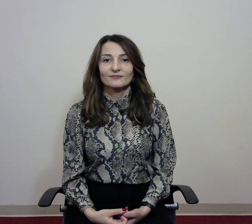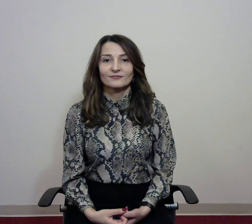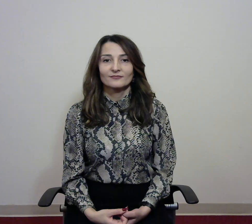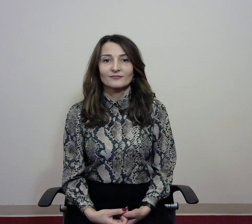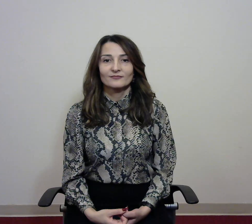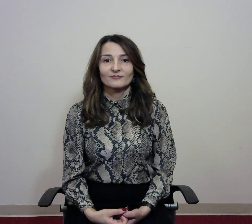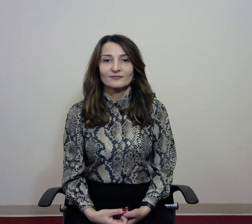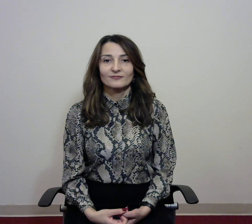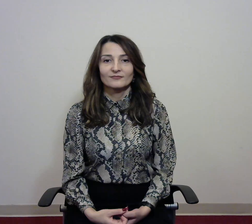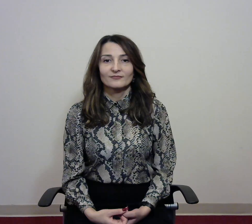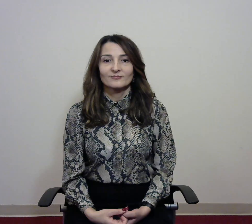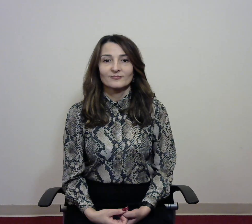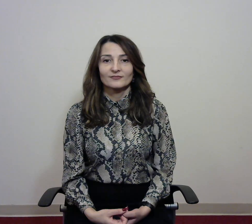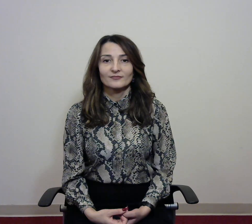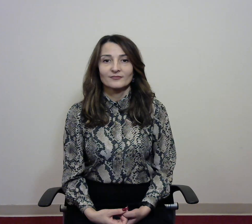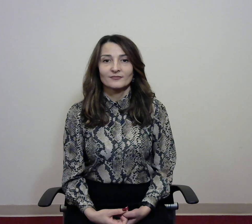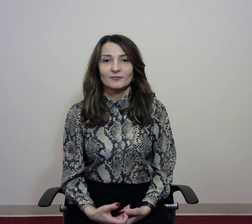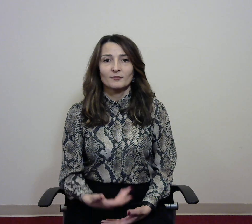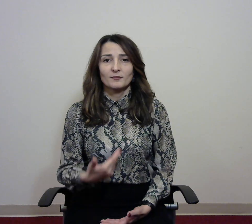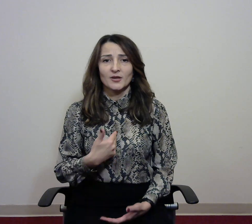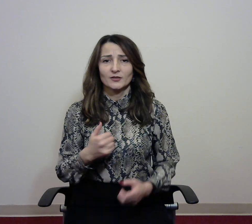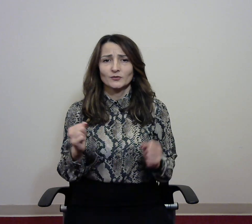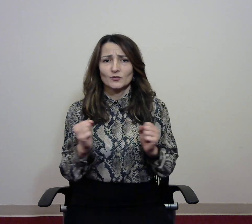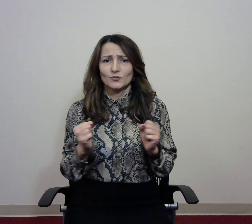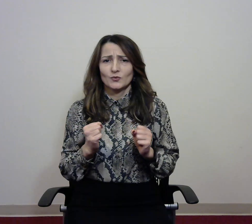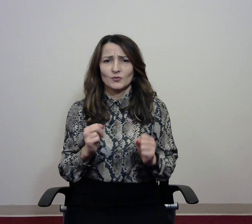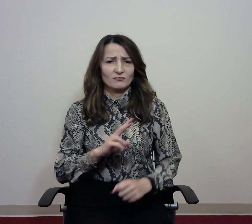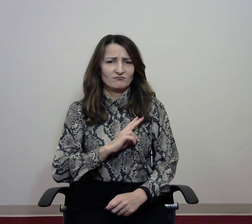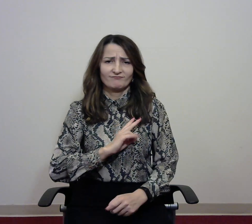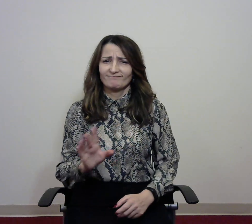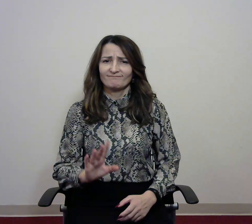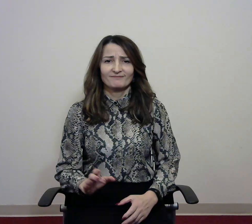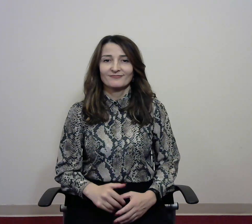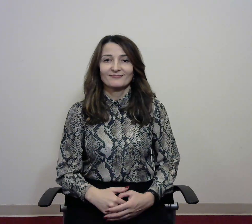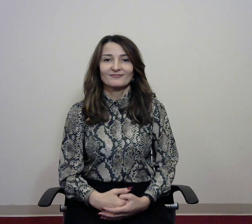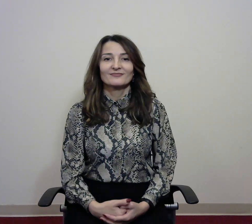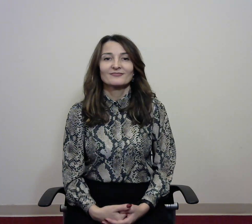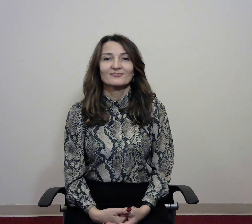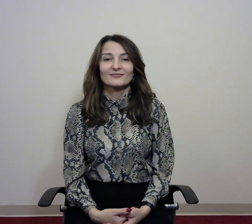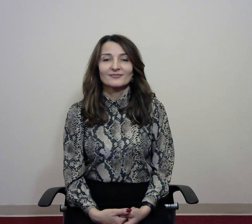Mən qışı sevmirəm